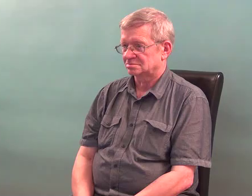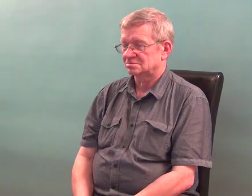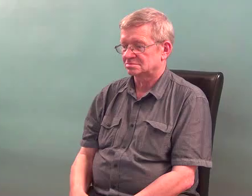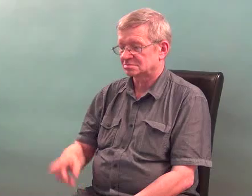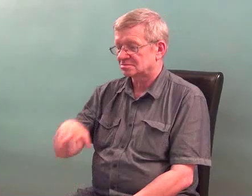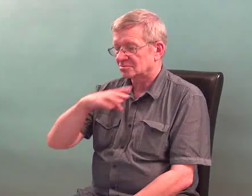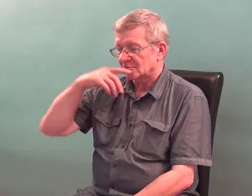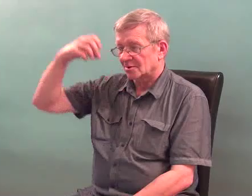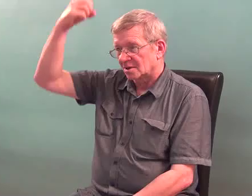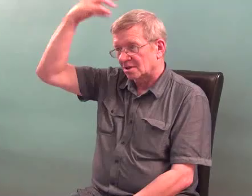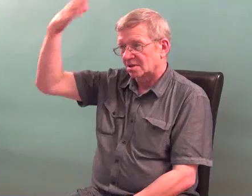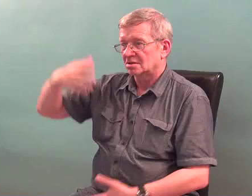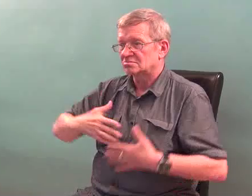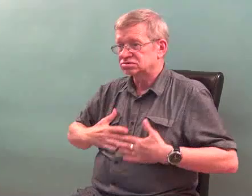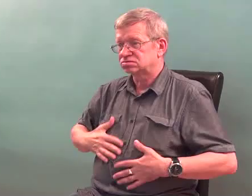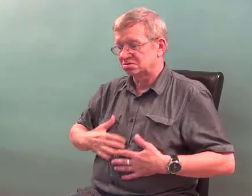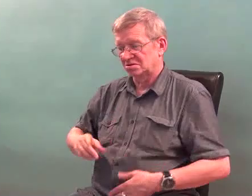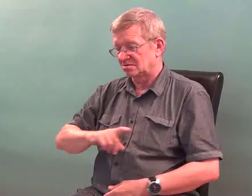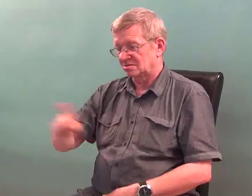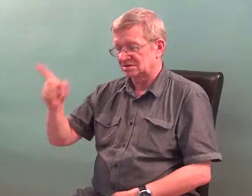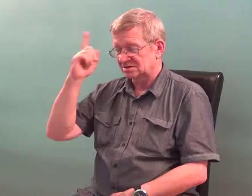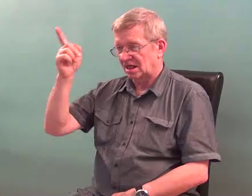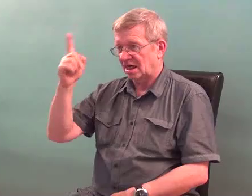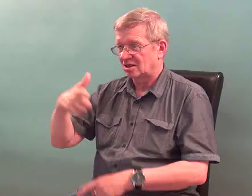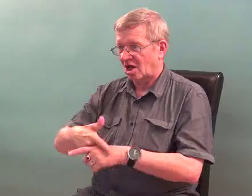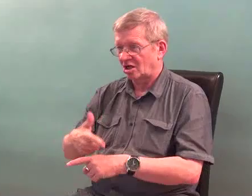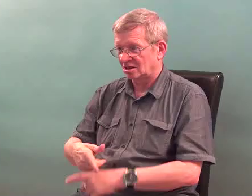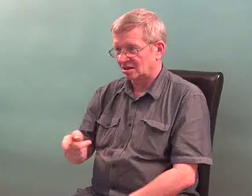Koniom nie wolno korzystać z prysznica, jest zakaz.